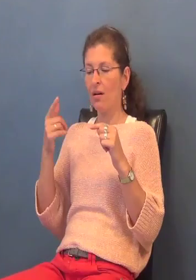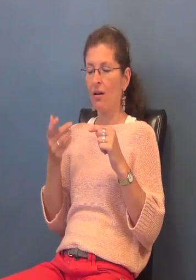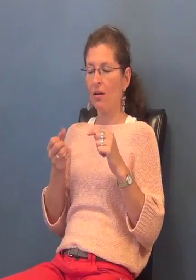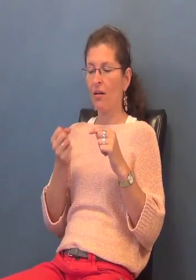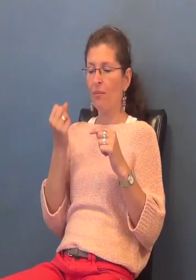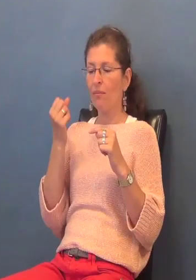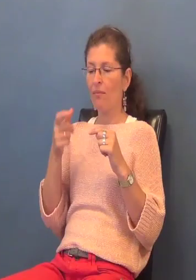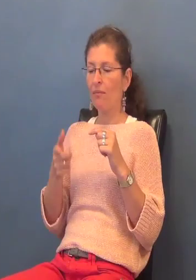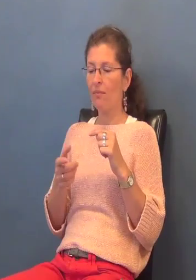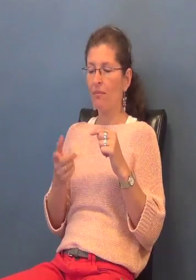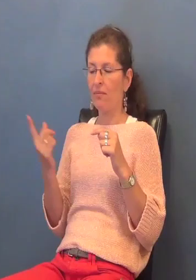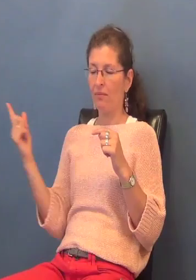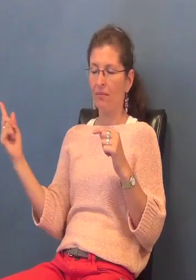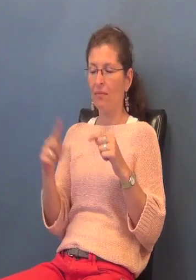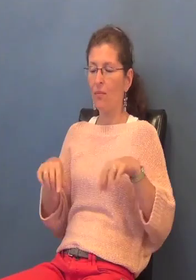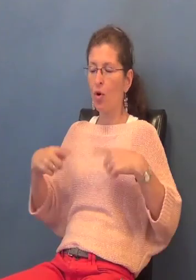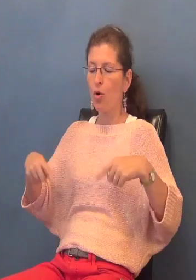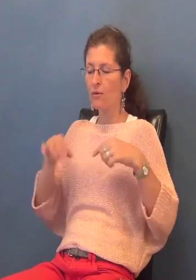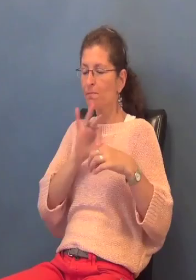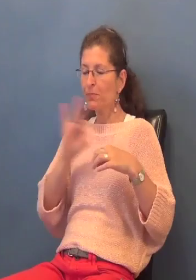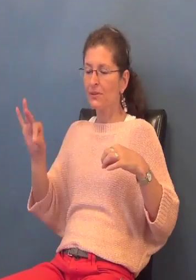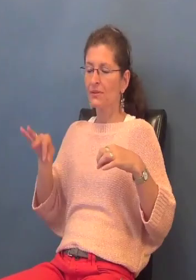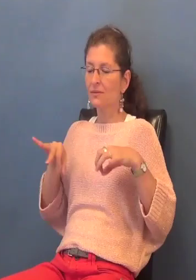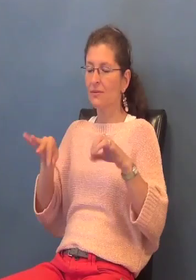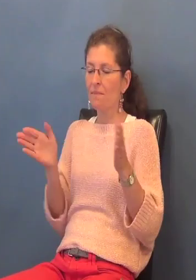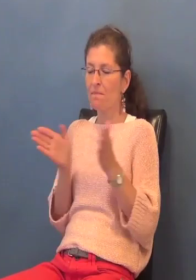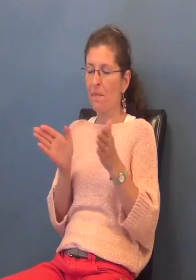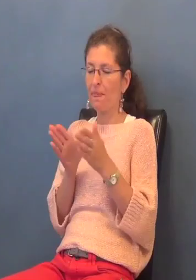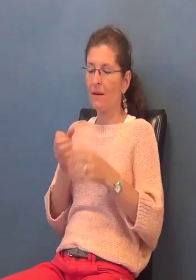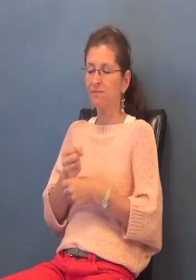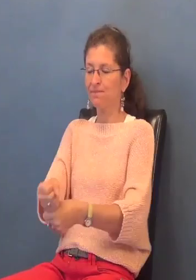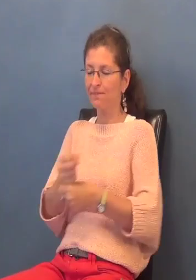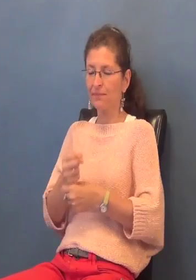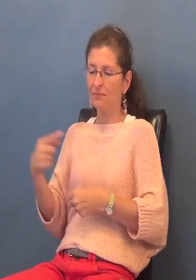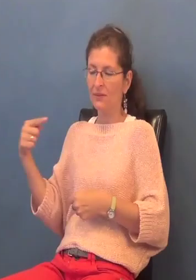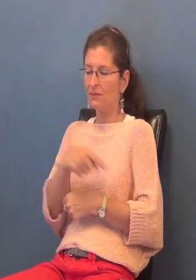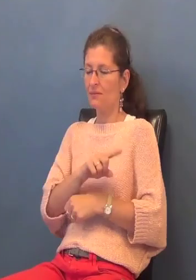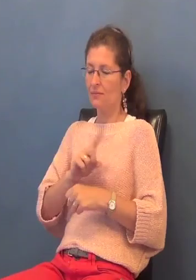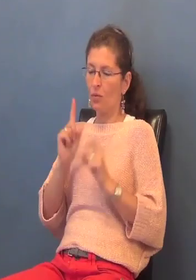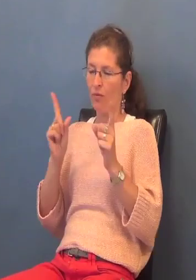Uwaga na nadjeżdżający pociąg, taki specjalny - drezynę.